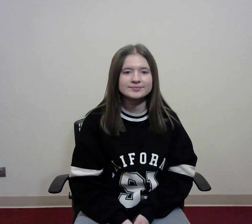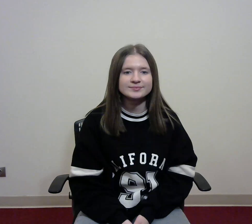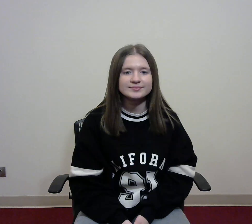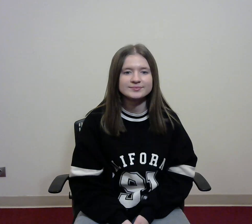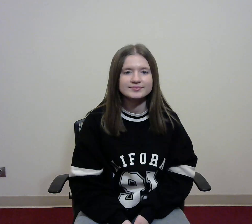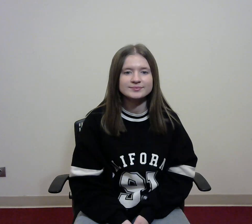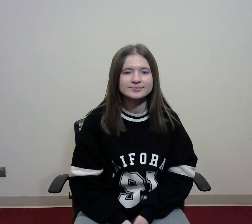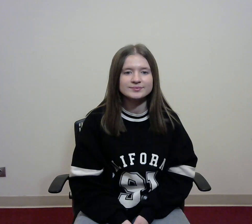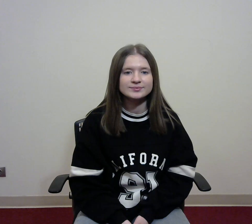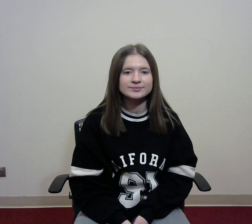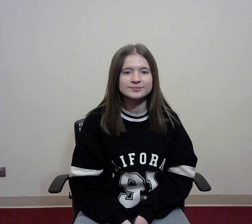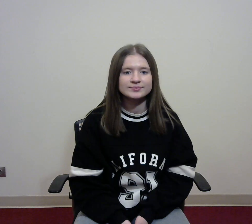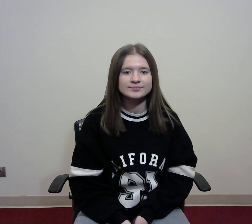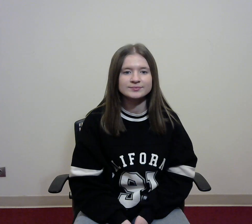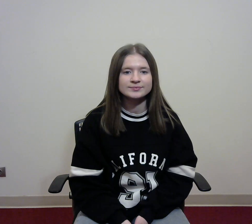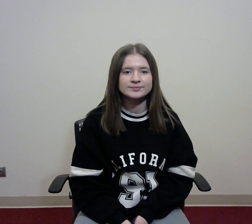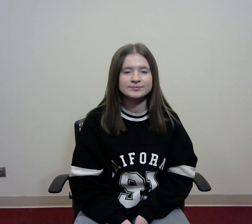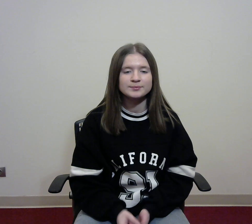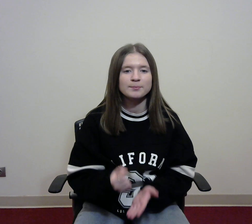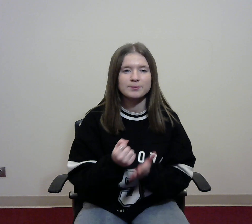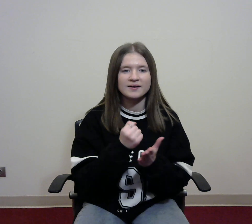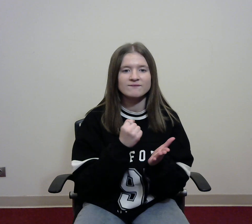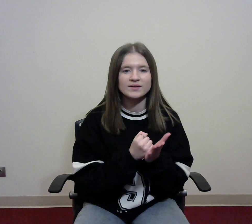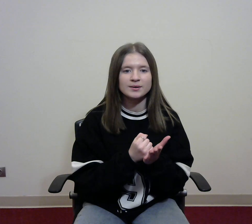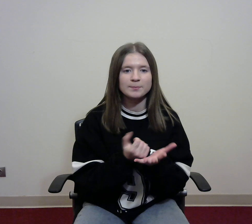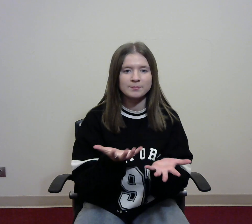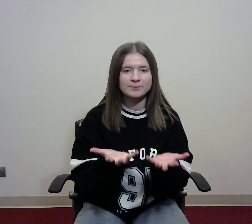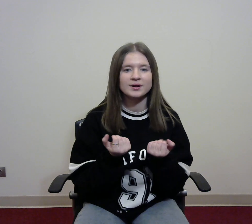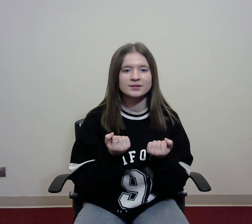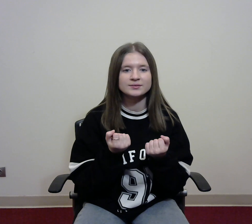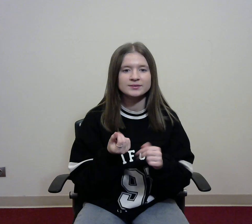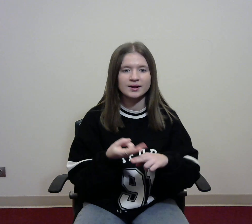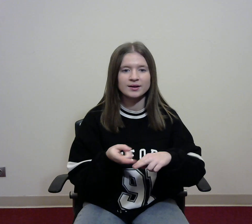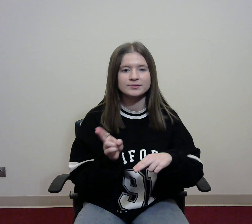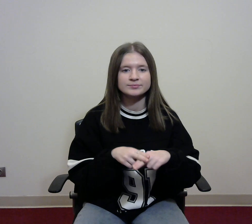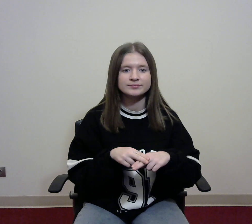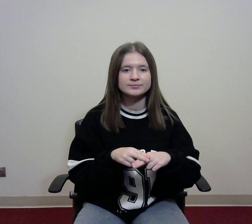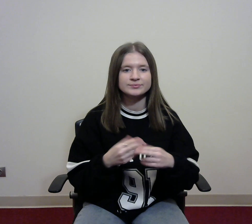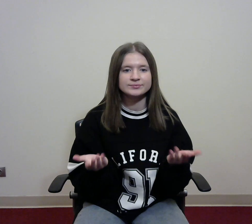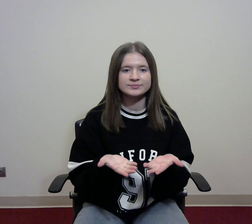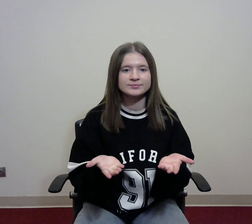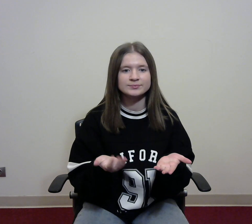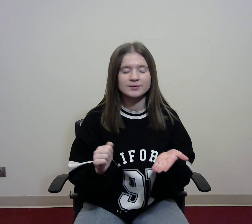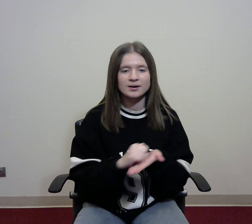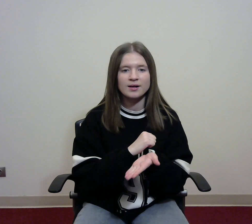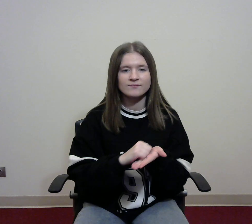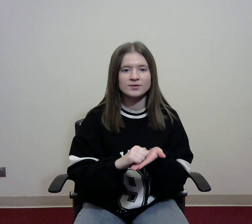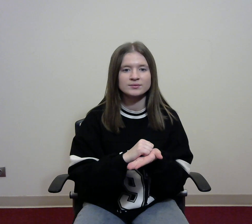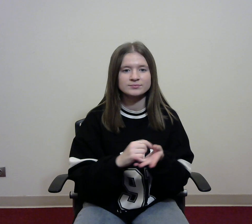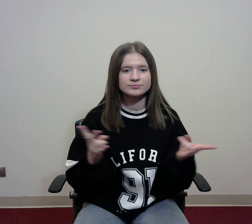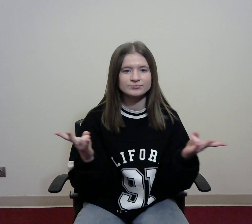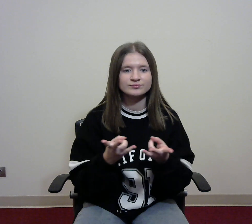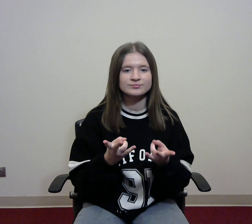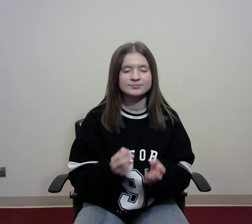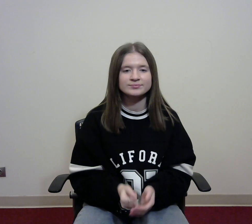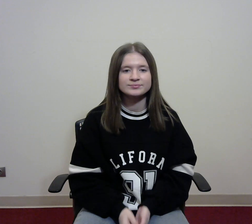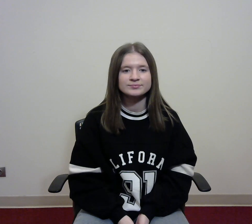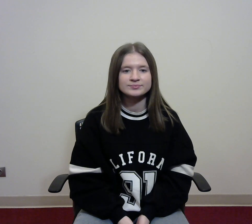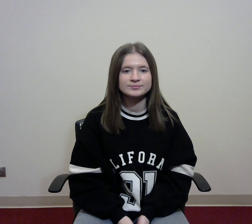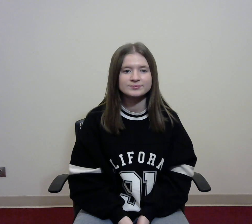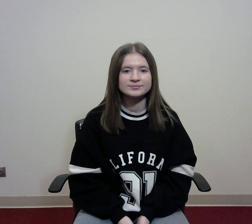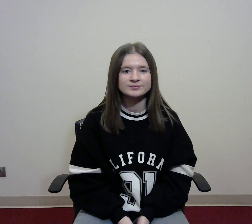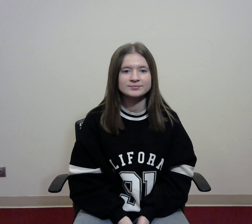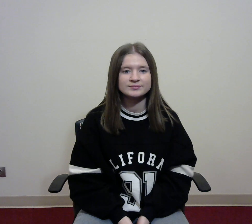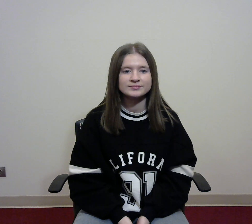Viza almaq üçün hansı sənədlər lazımdır?